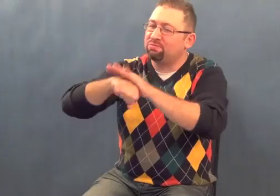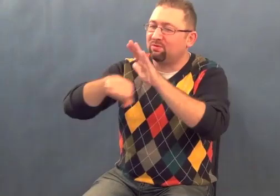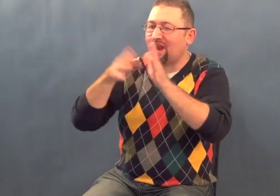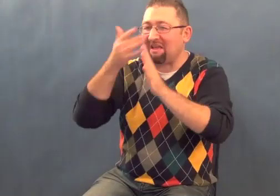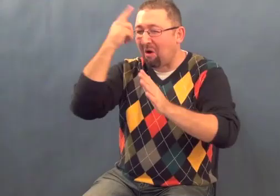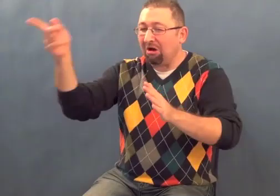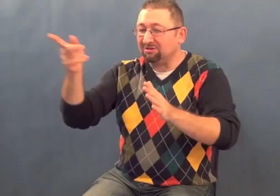Nie wiadomo, czy mu się będzie podobać.